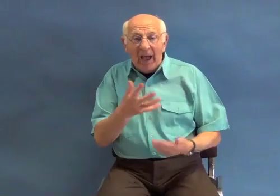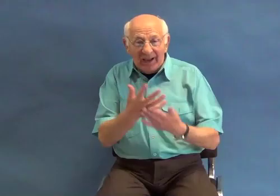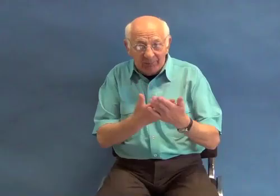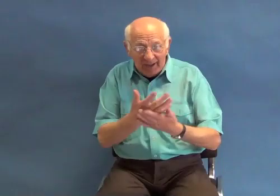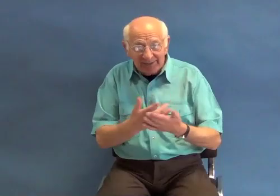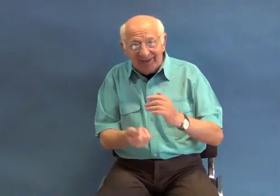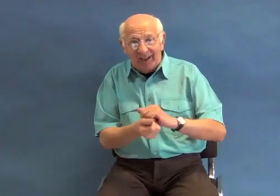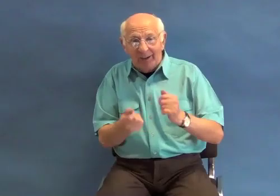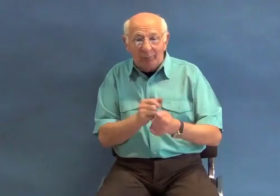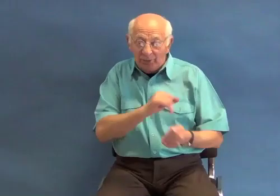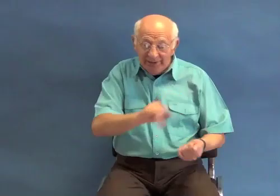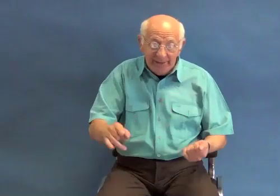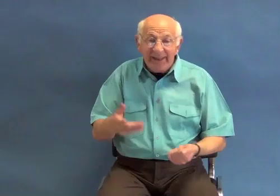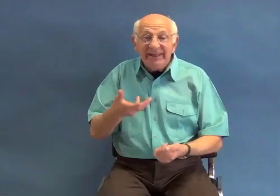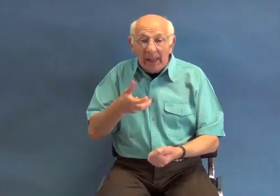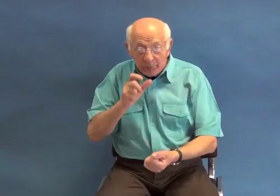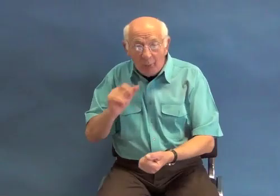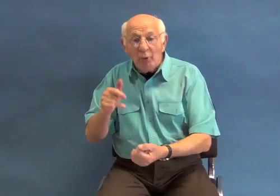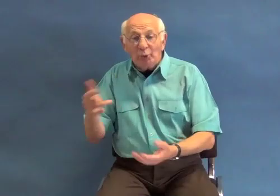Herbata, albo inny napój.